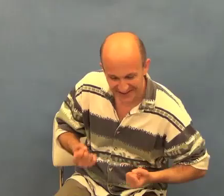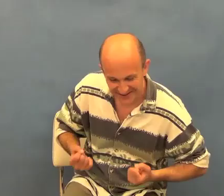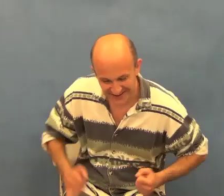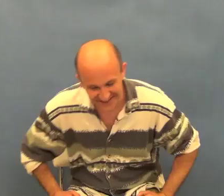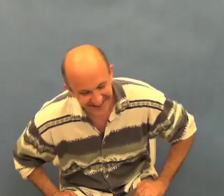Ciężko.